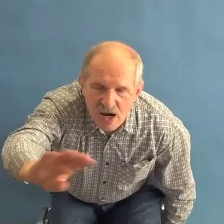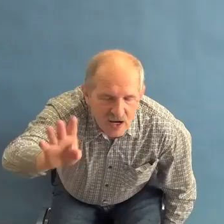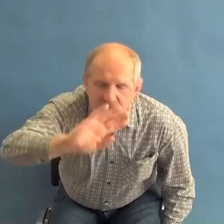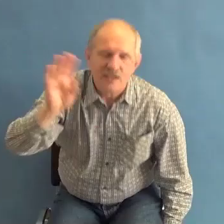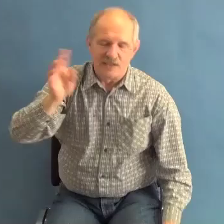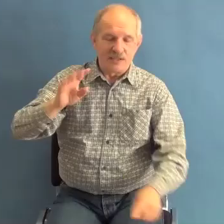Nie.